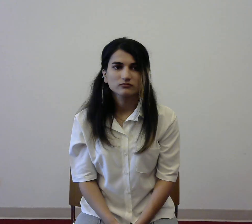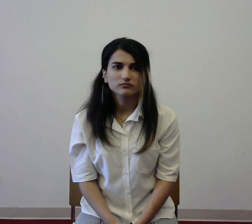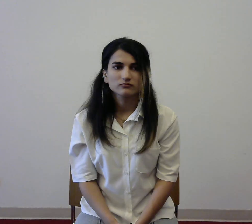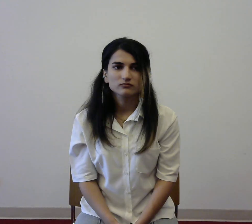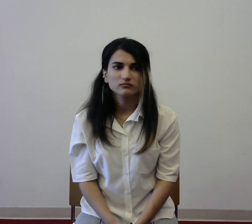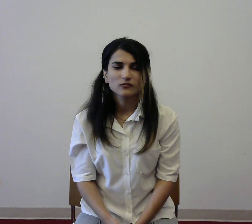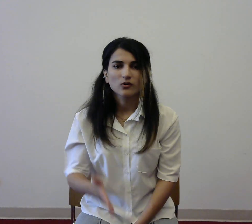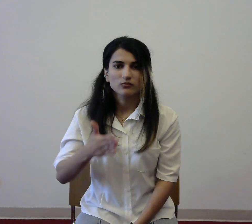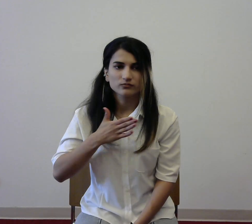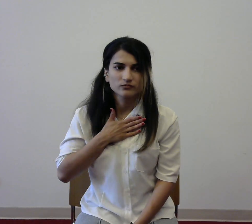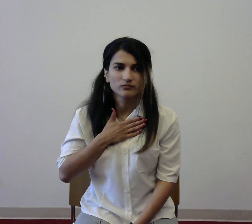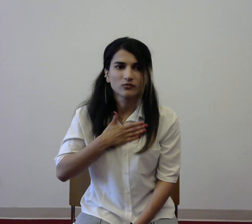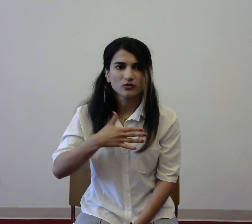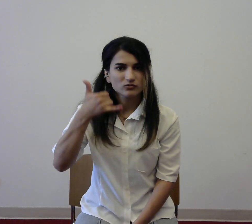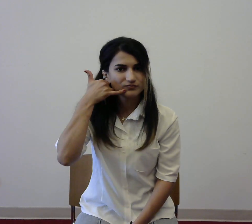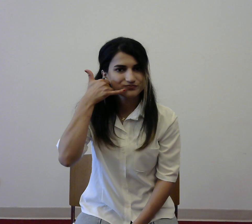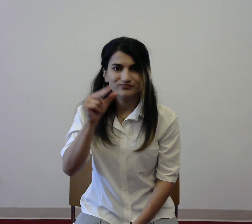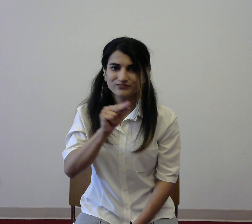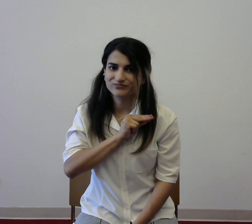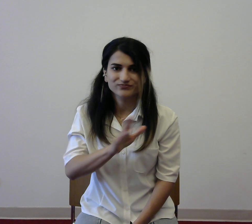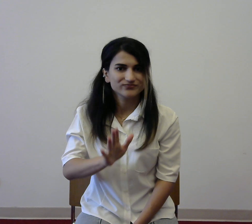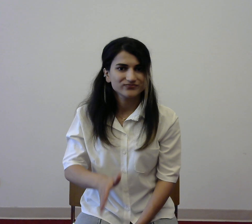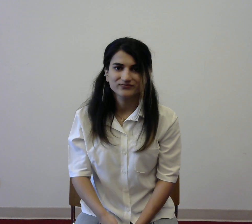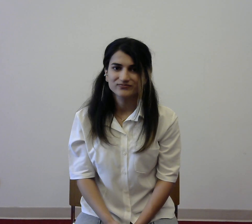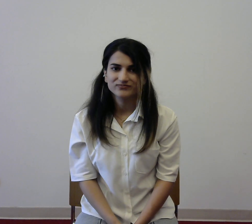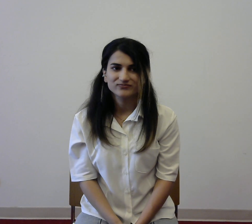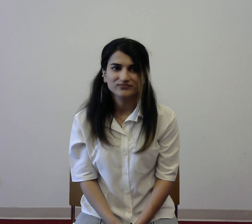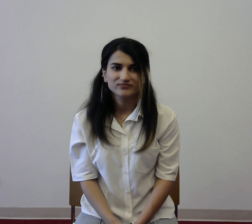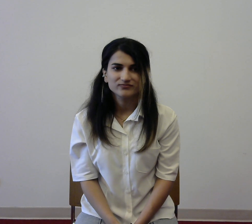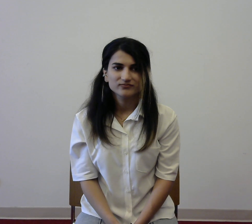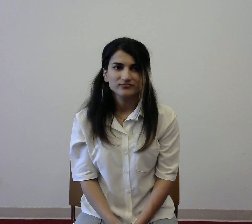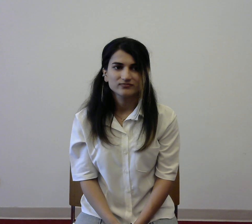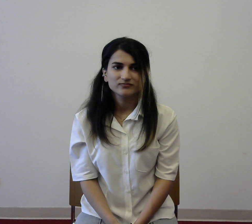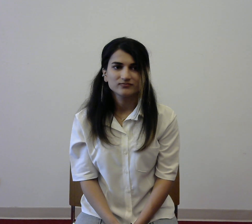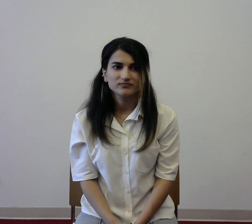Mənim telefonum özümdə deyil